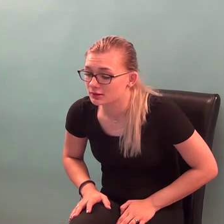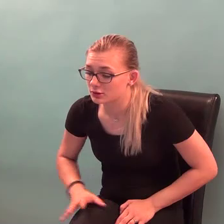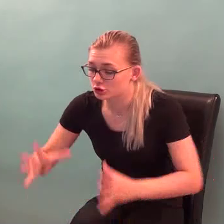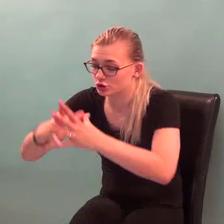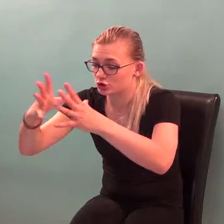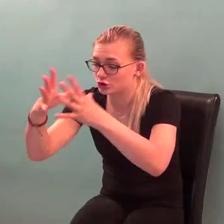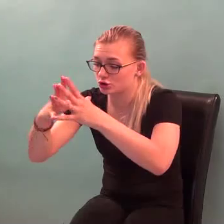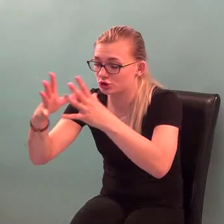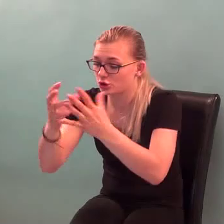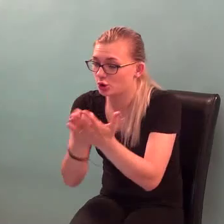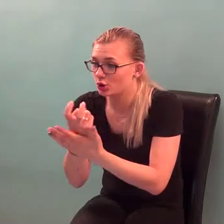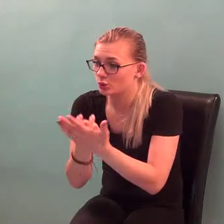Dziesiątego lutego.